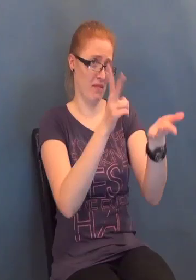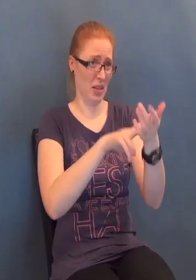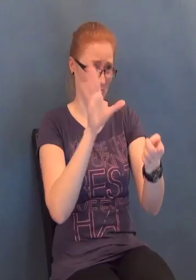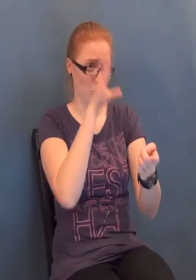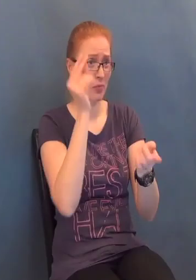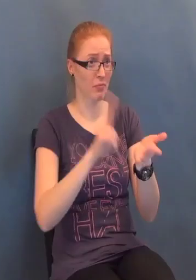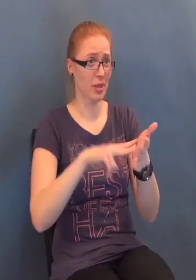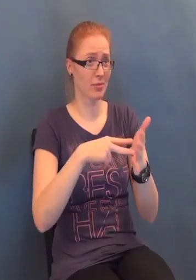Możesz jeszcze raz zatańczyć?